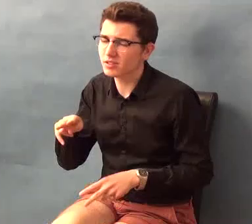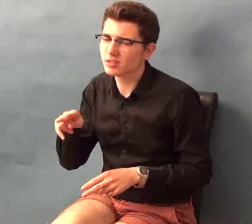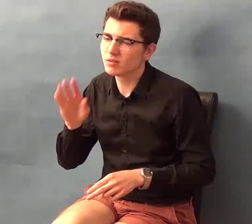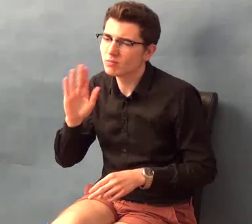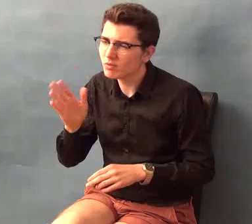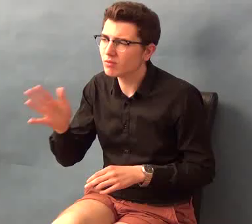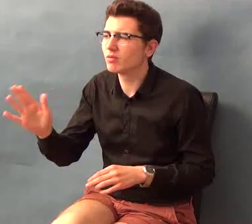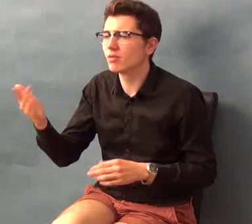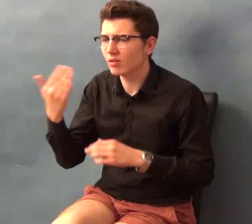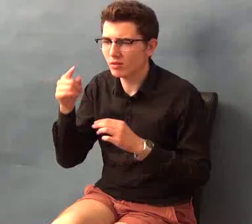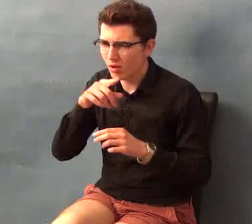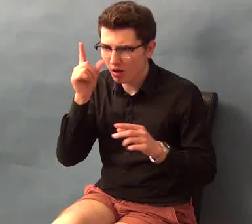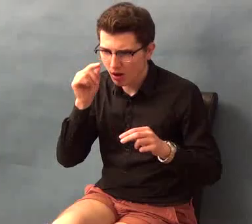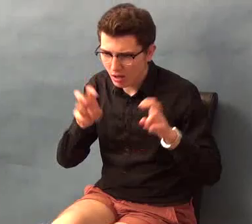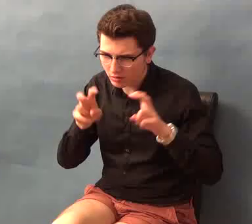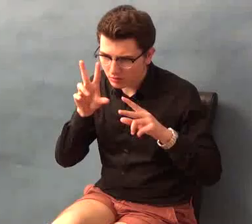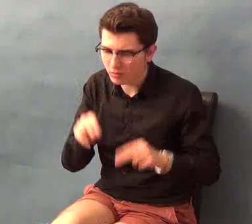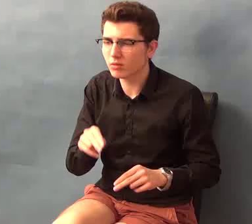Potem, na końcu pojechali do hotelu, spać.